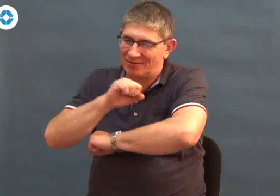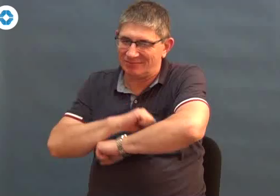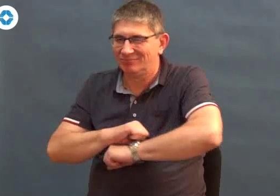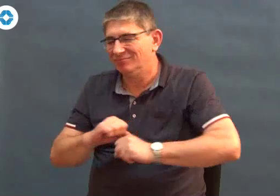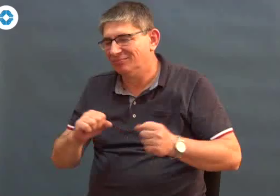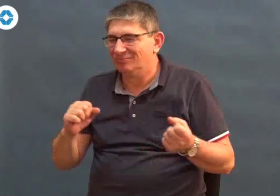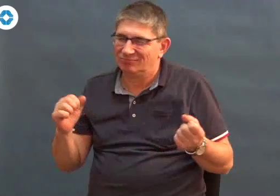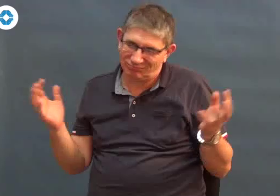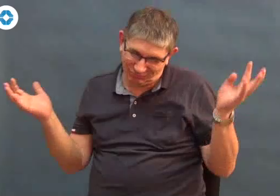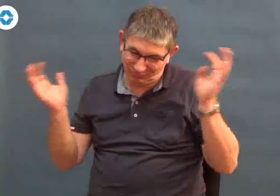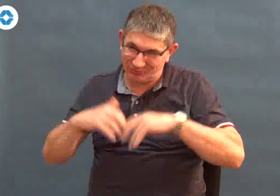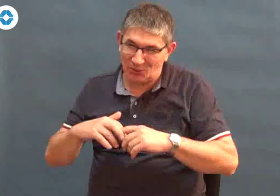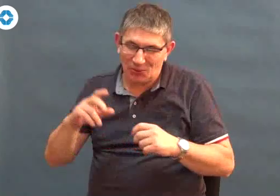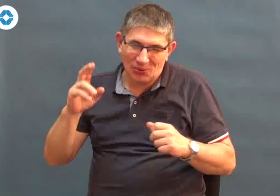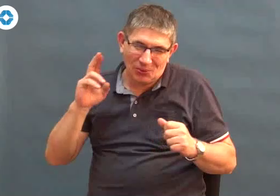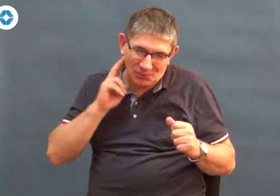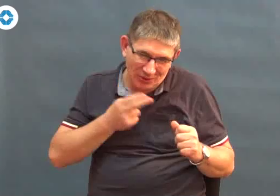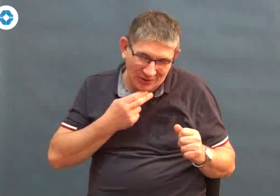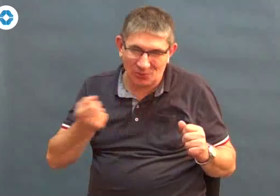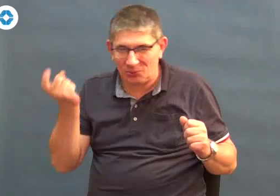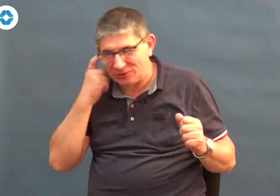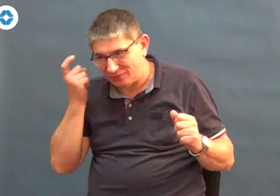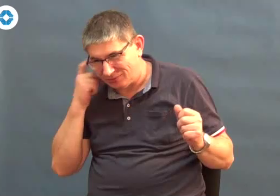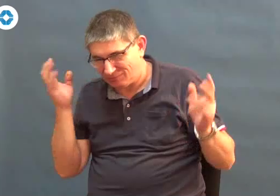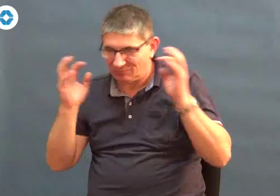Są tam Głusi i słyszący.